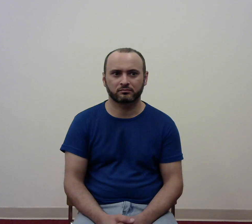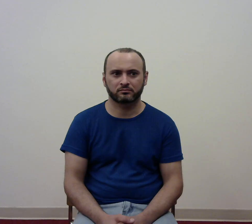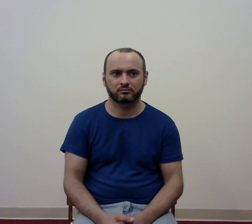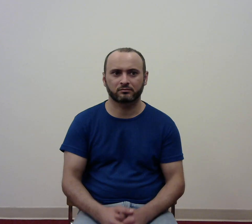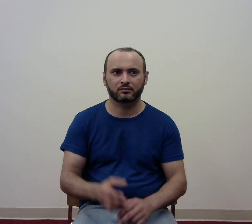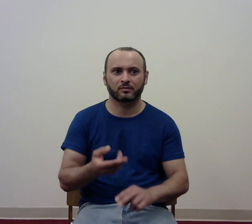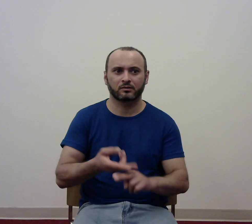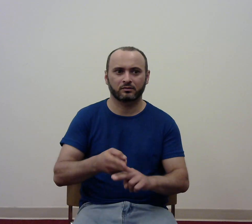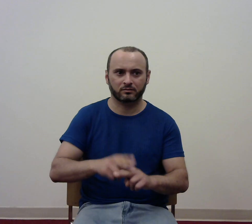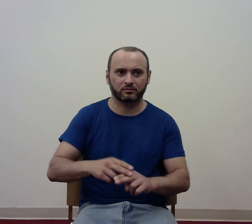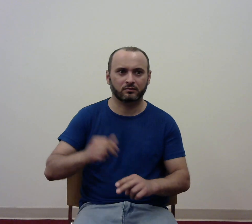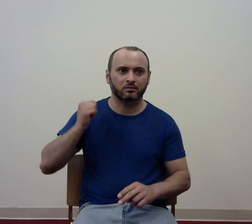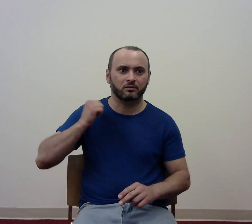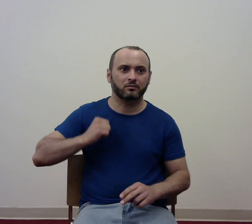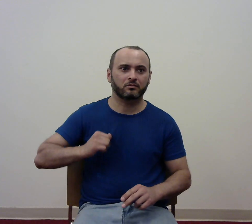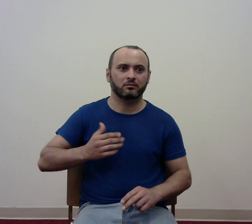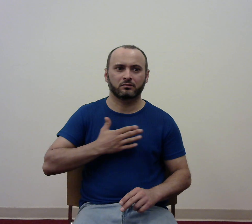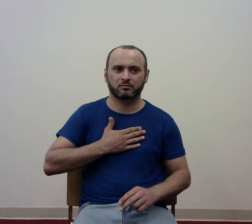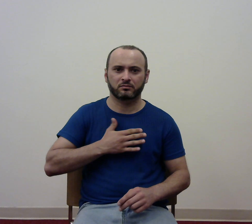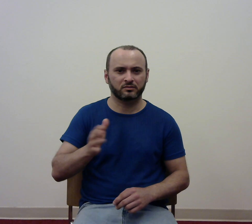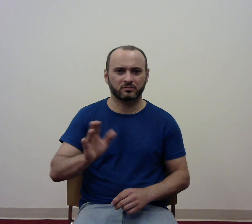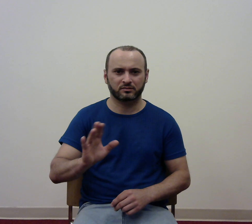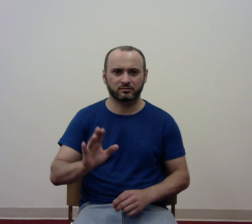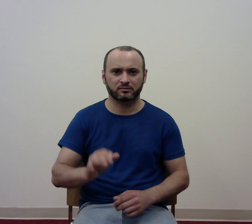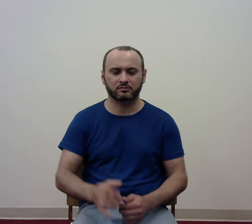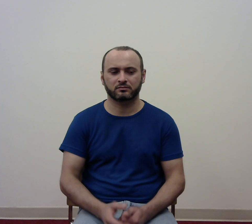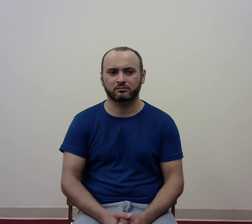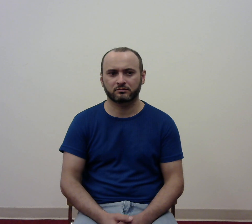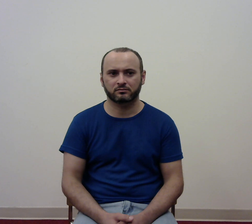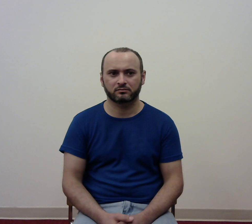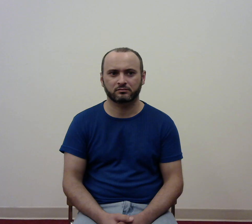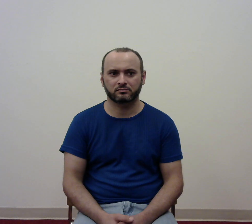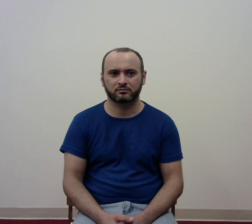Bu çanta mənim deyil